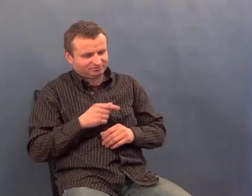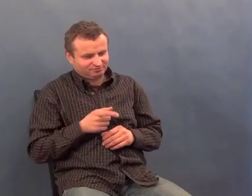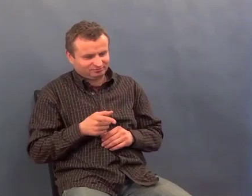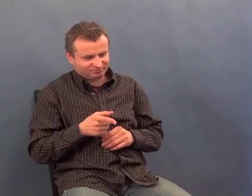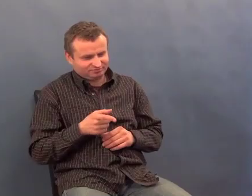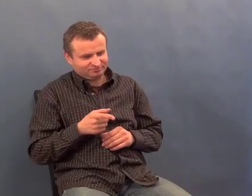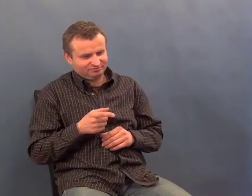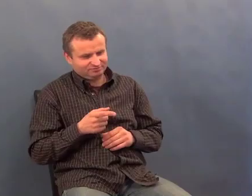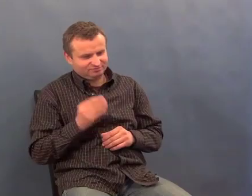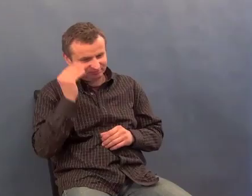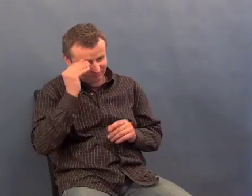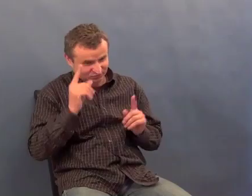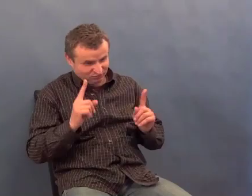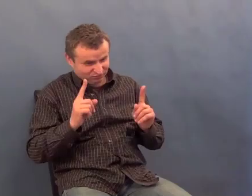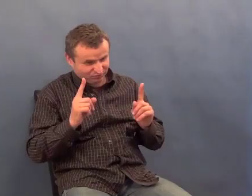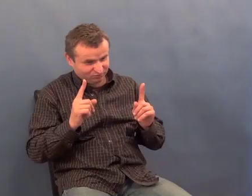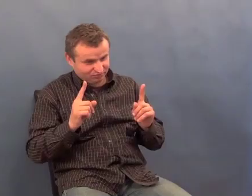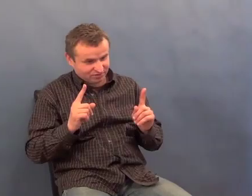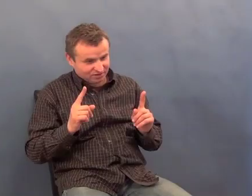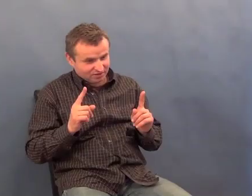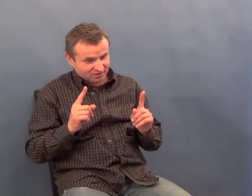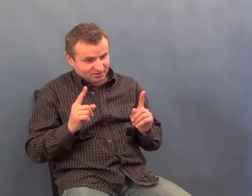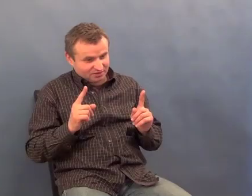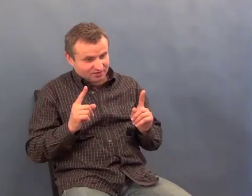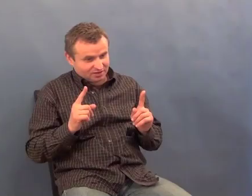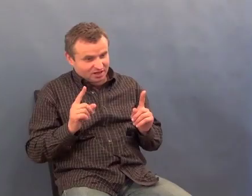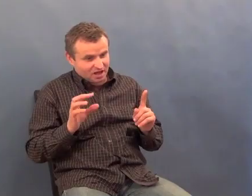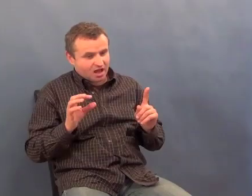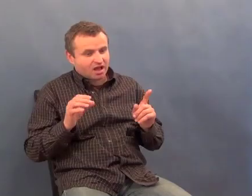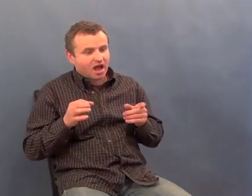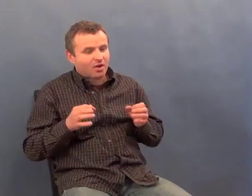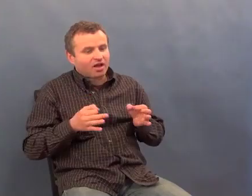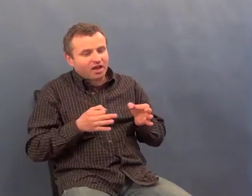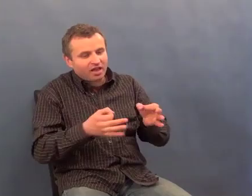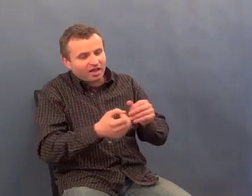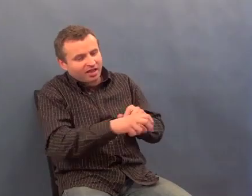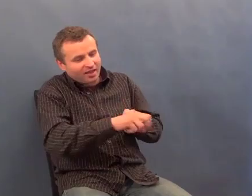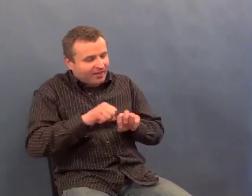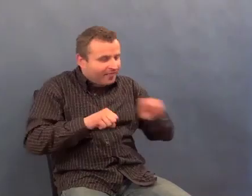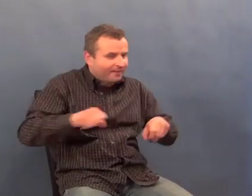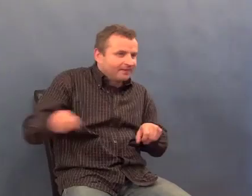Ostrzega, żeby nie wsiadać do auta.